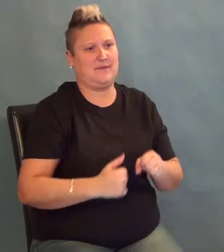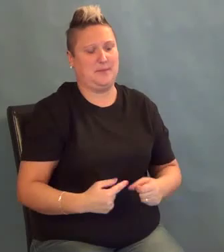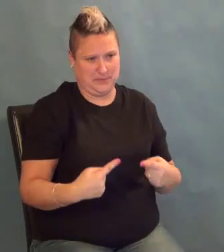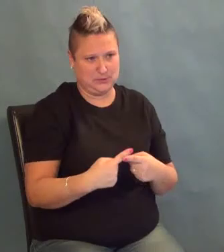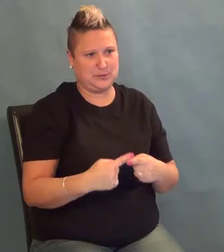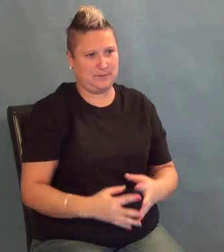Pasuje?